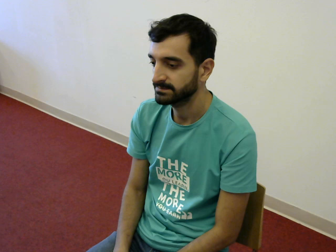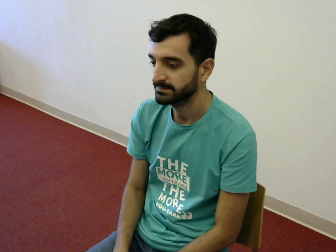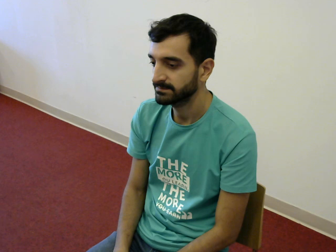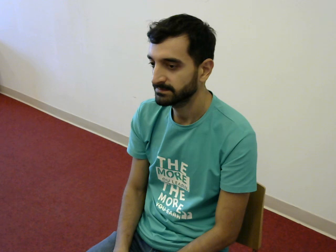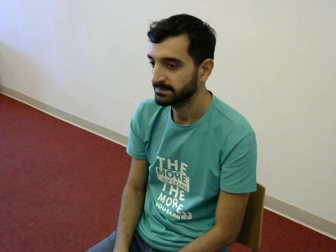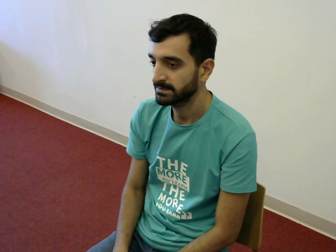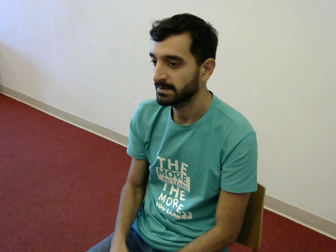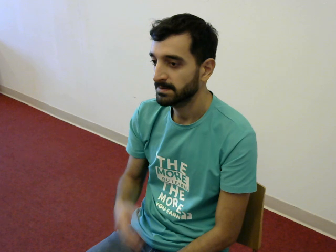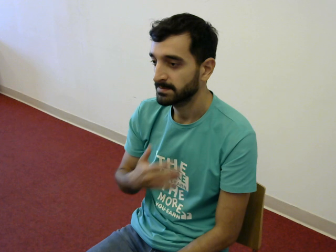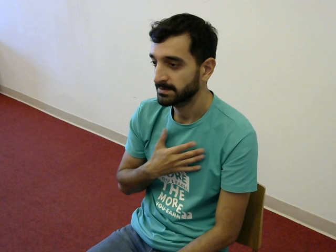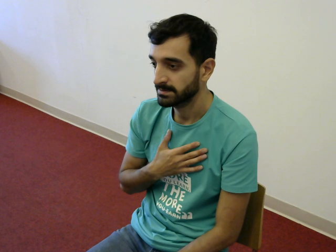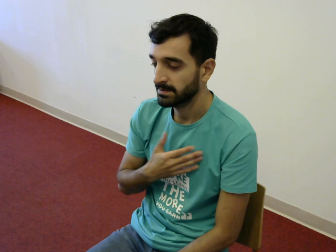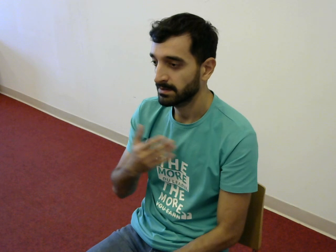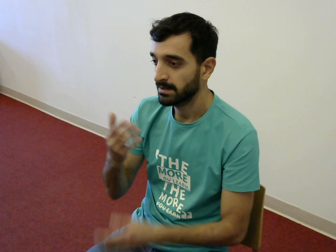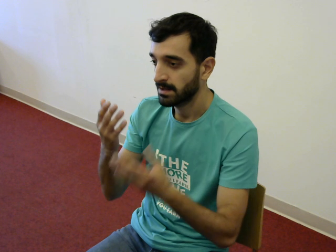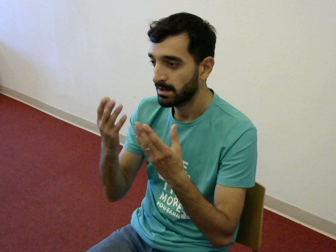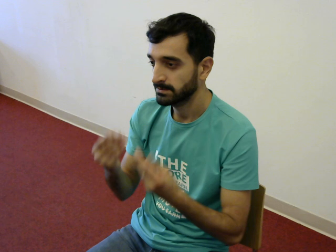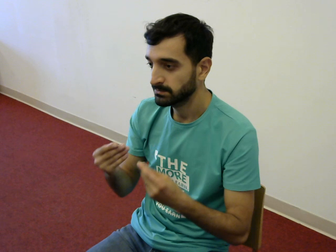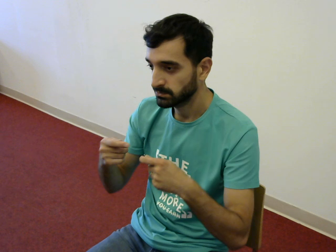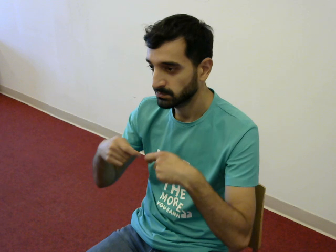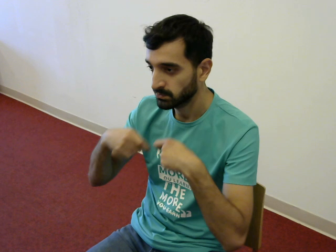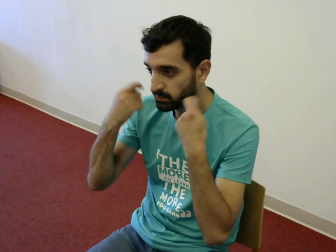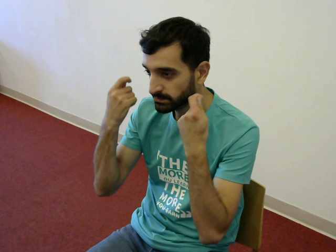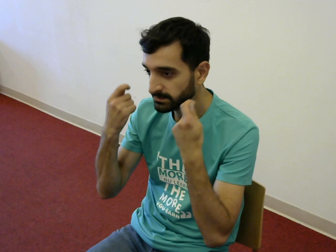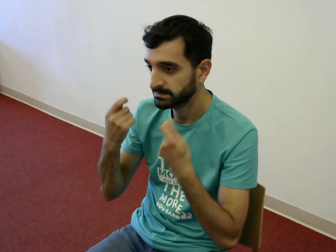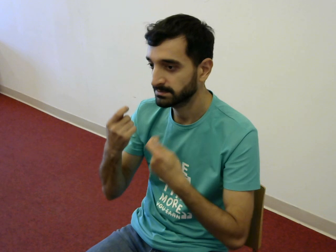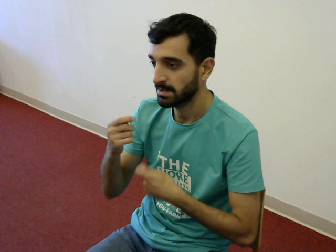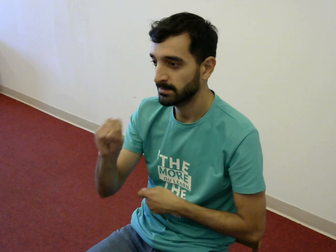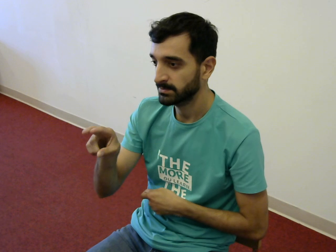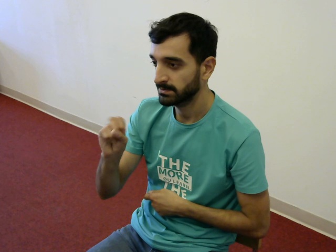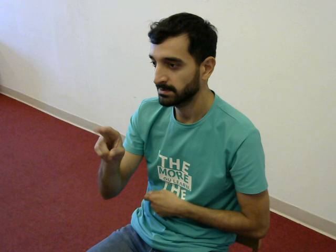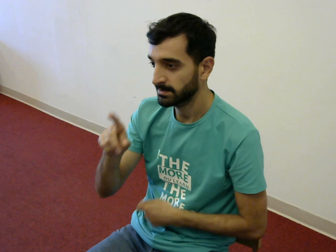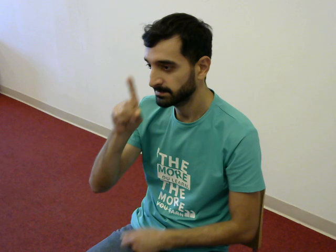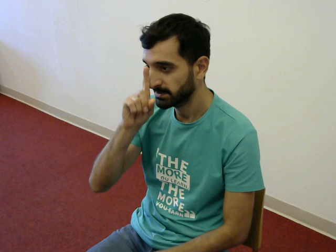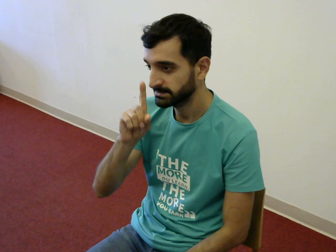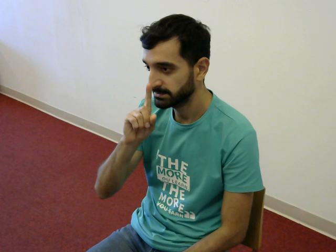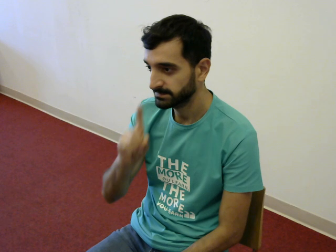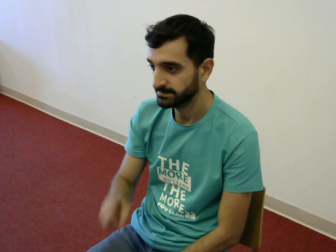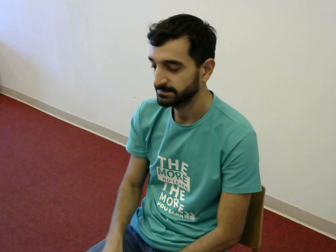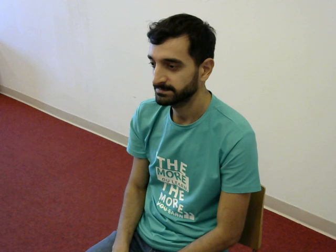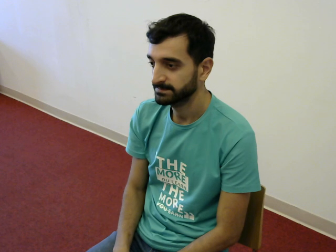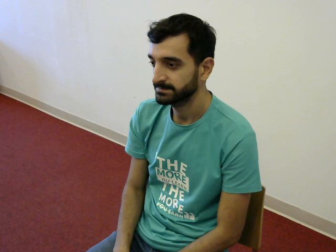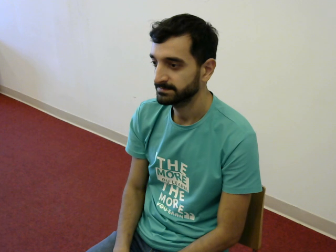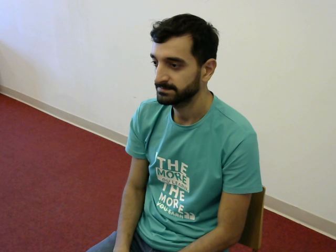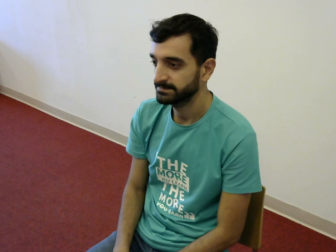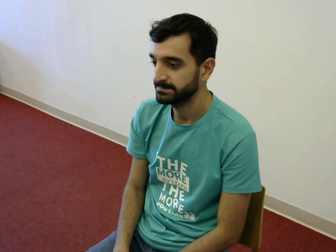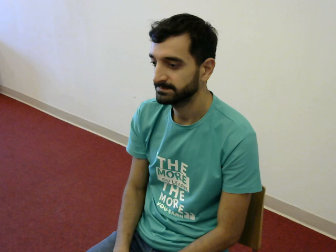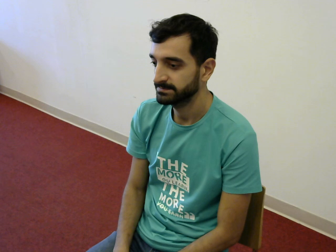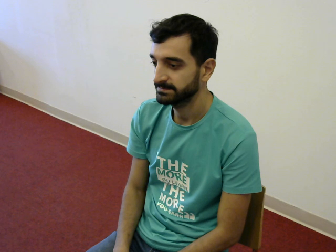Mənim ad günüm aprel ayındadır